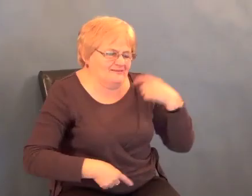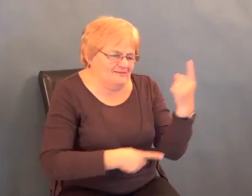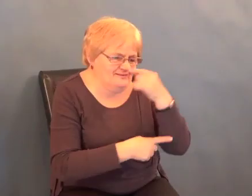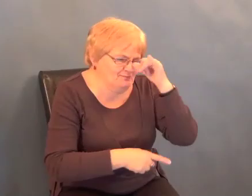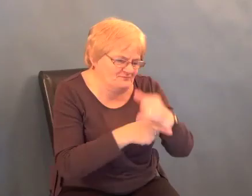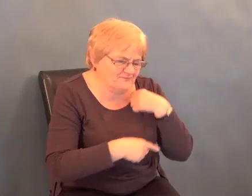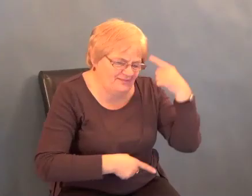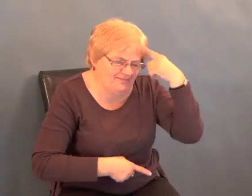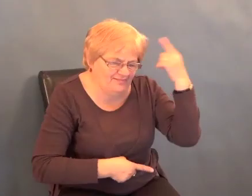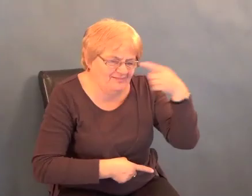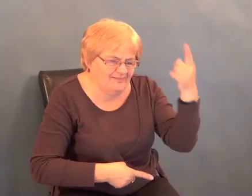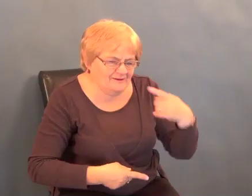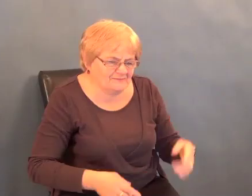Nie mogę, zwariowałabym!